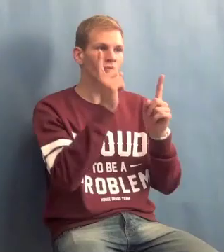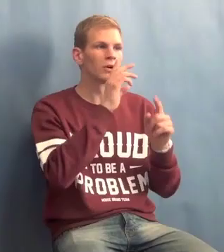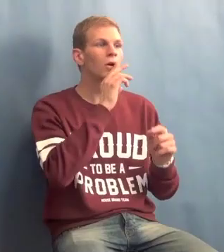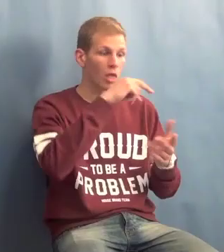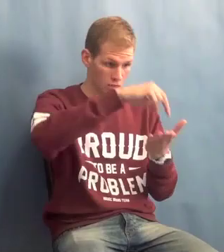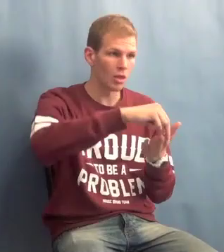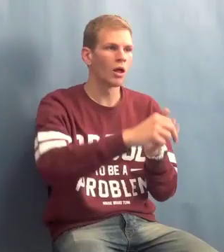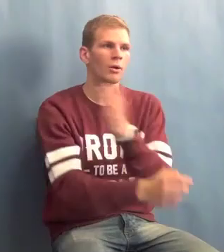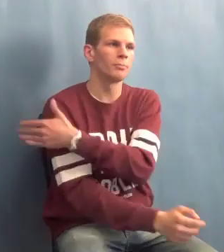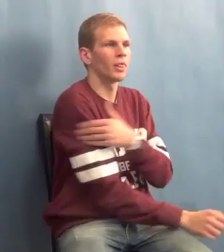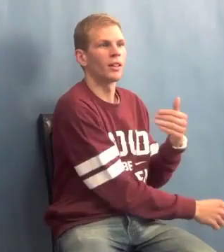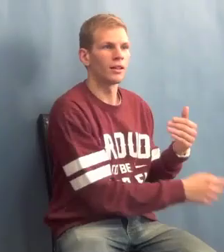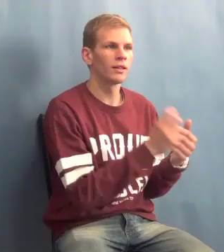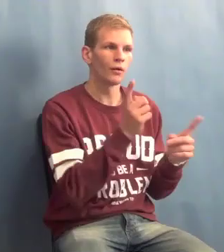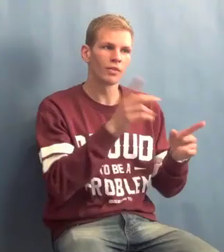Albo, chodzi o to, żeby uważać gdzie się stoi, bo ktoś może popchnąć.